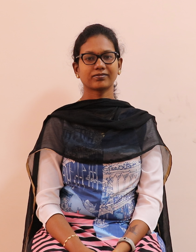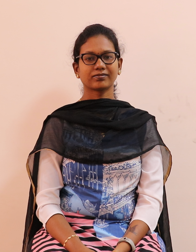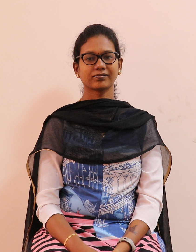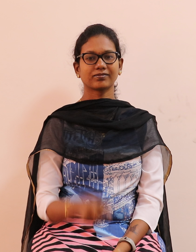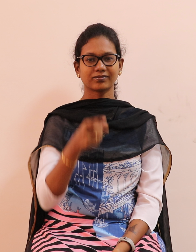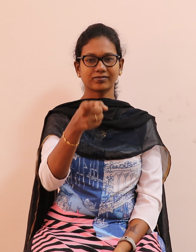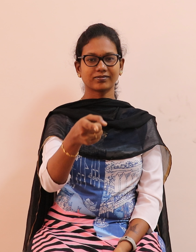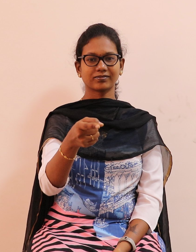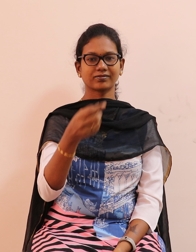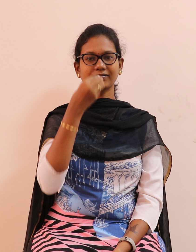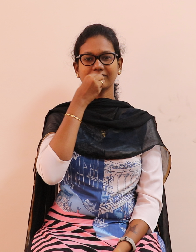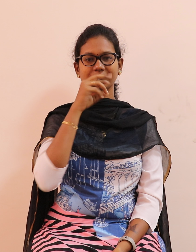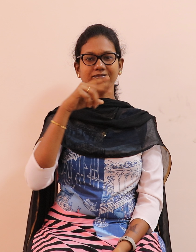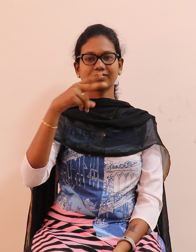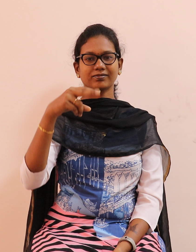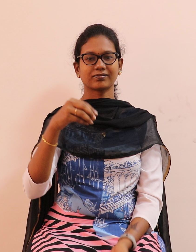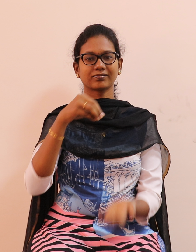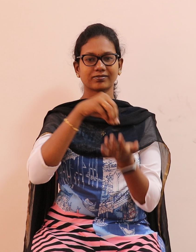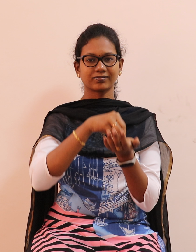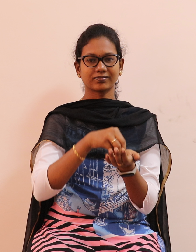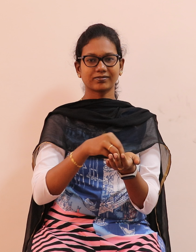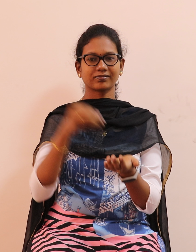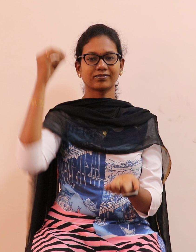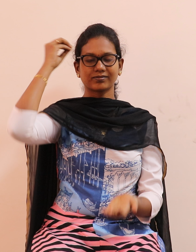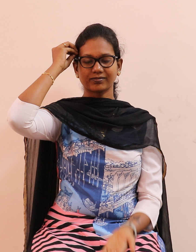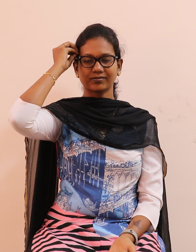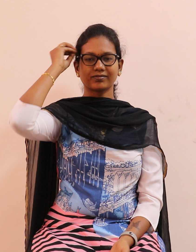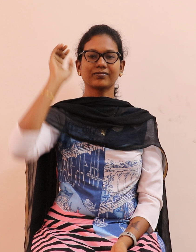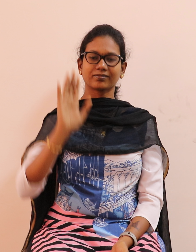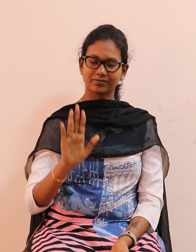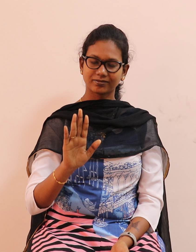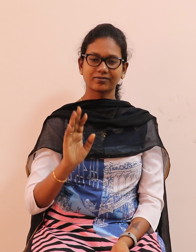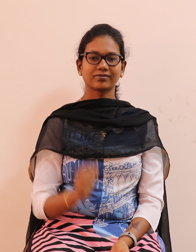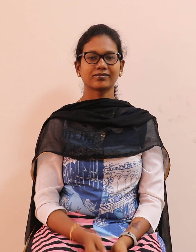try to understand